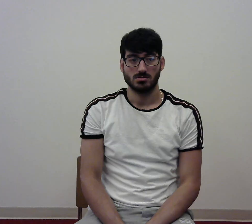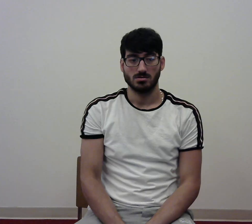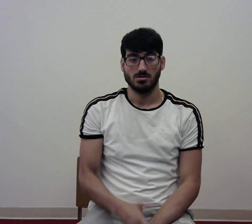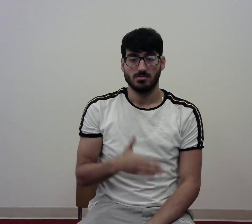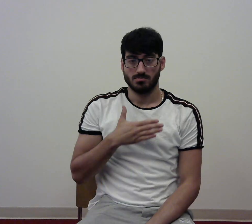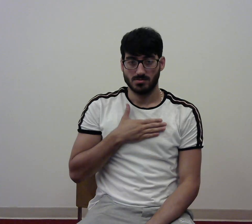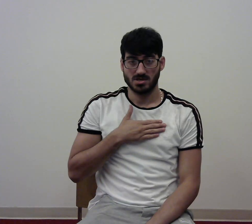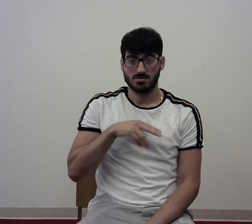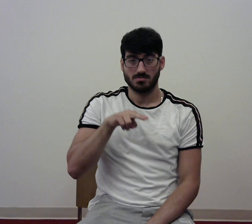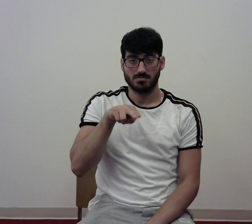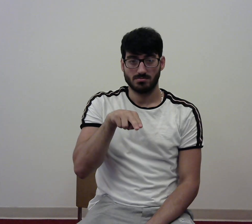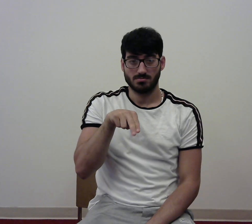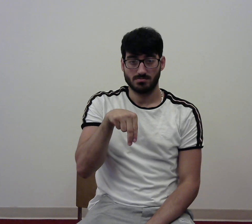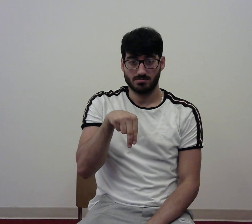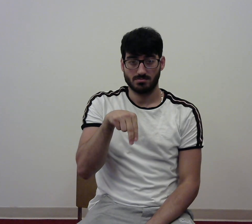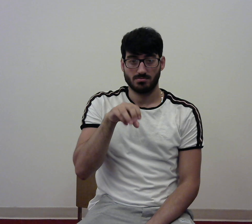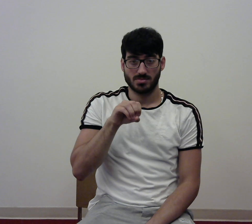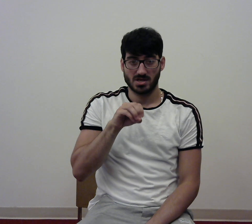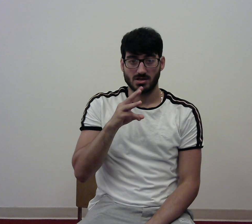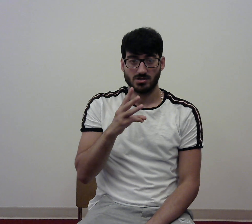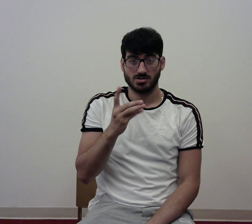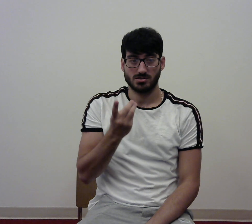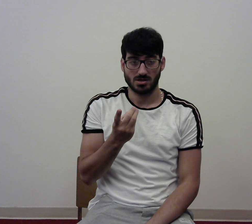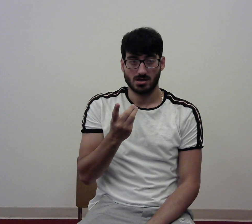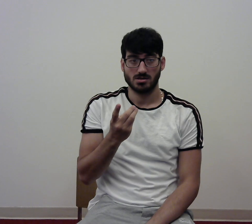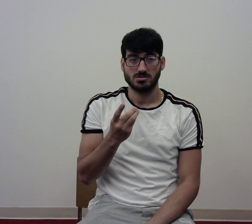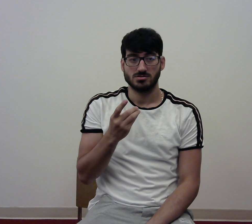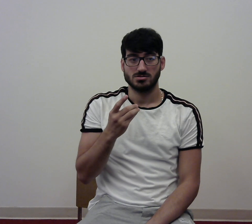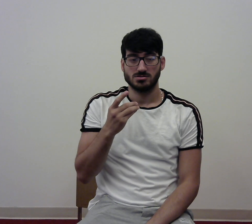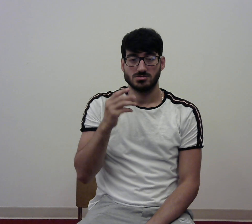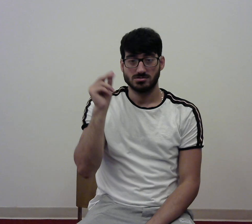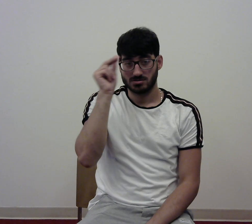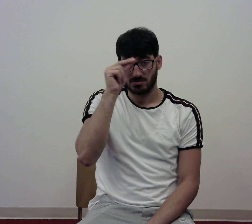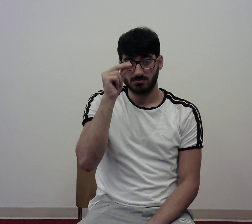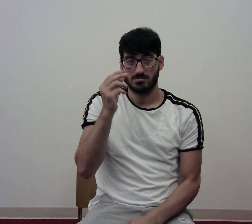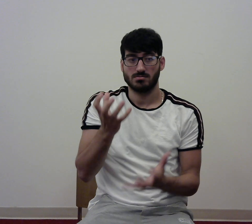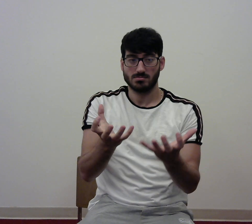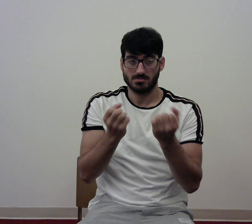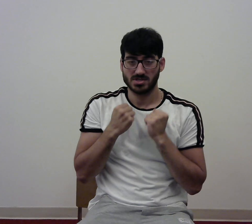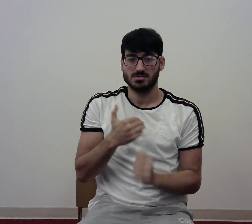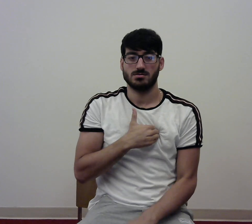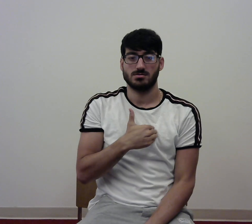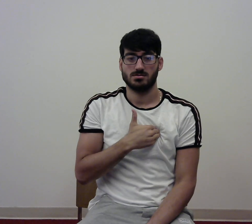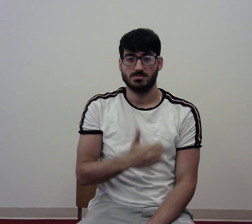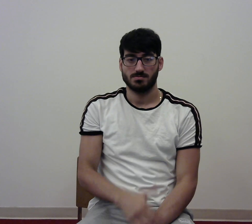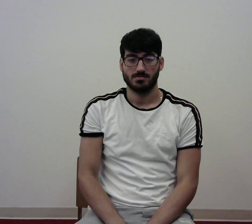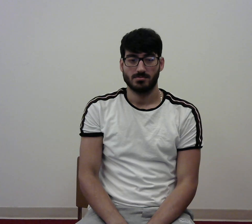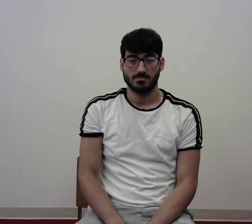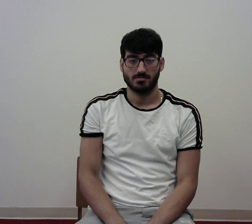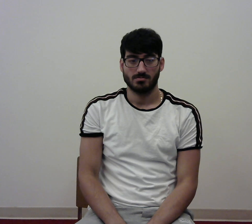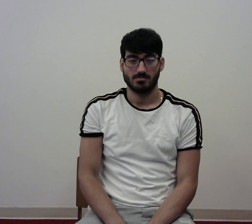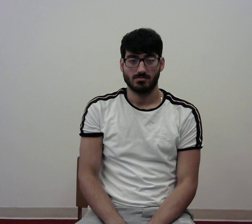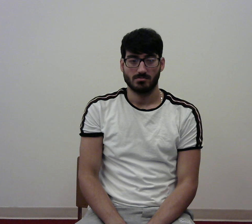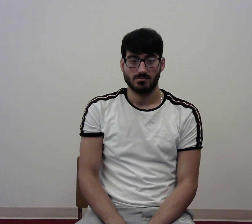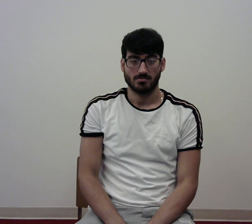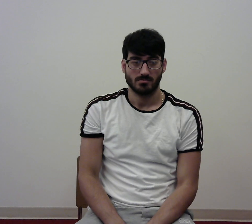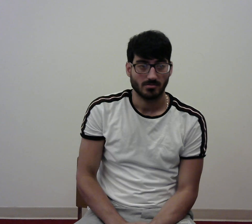Mən peşə təhsili almaq istəyirəm